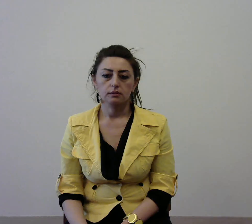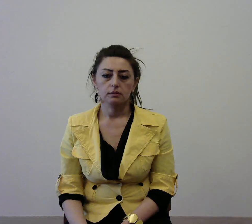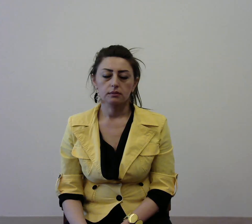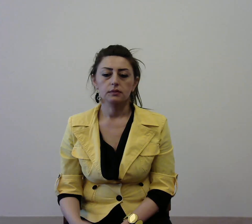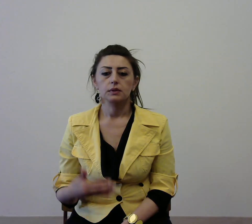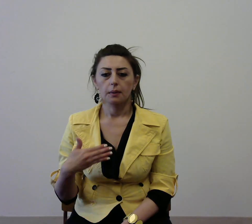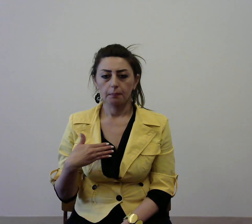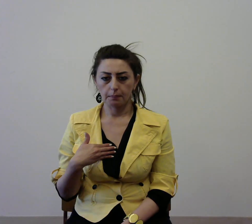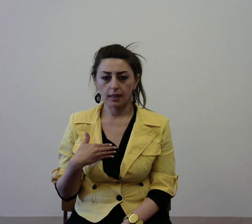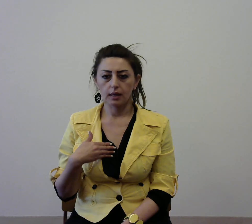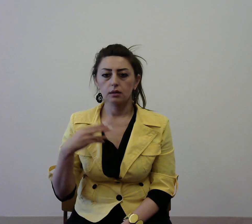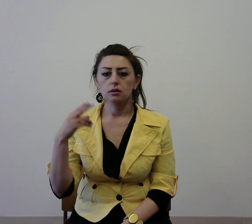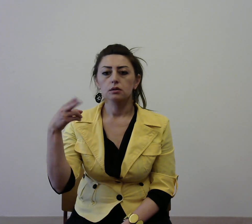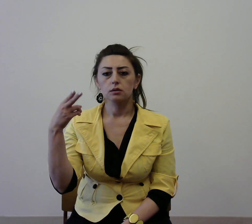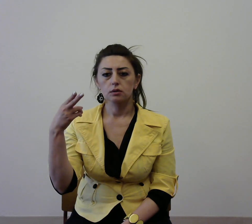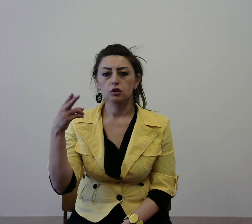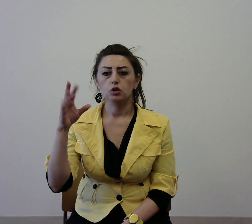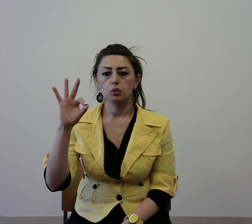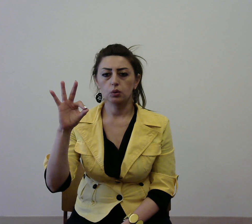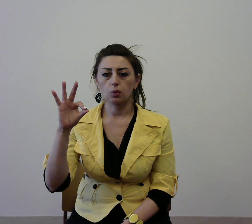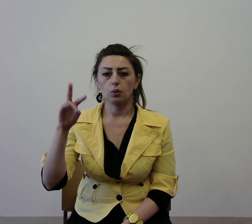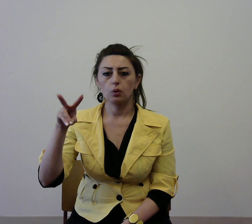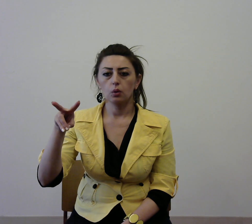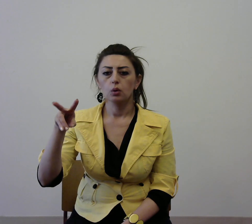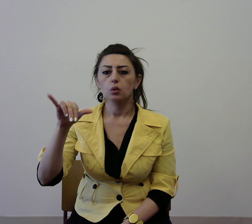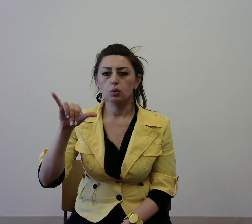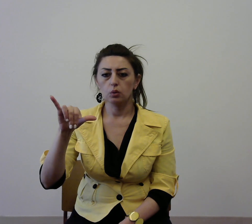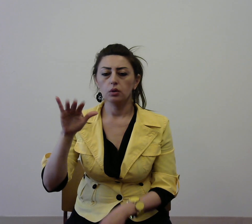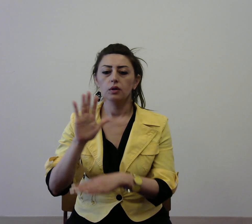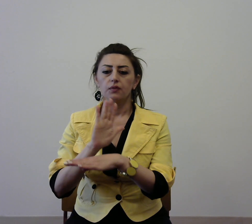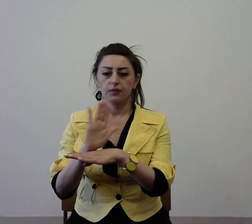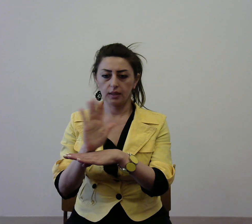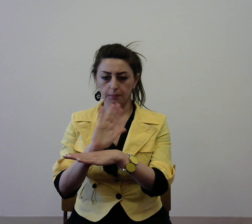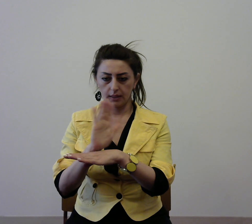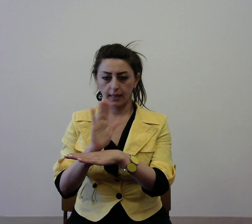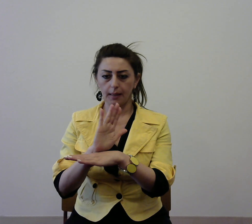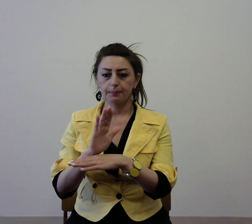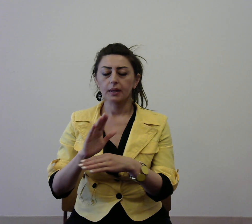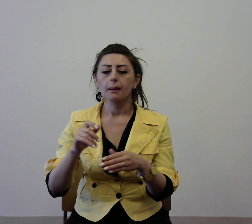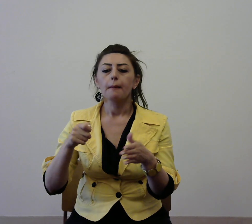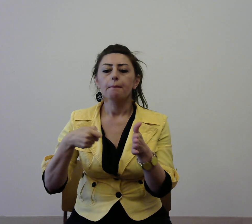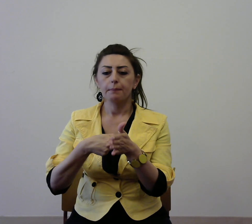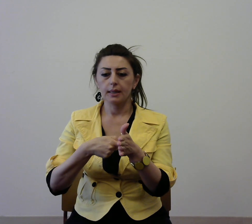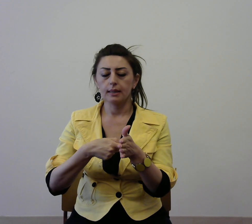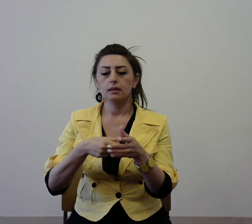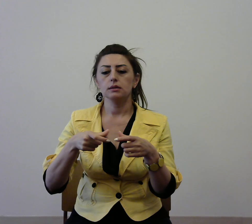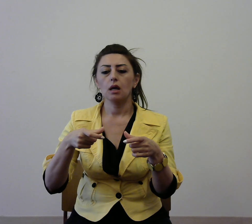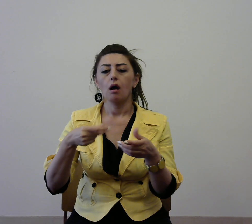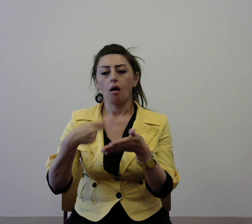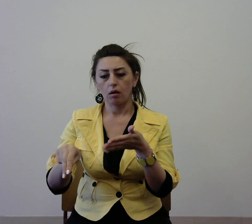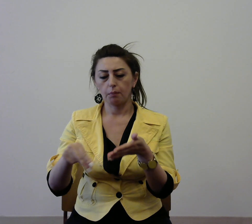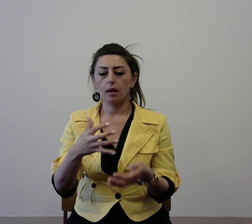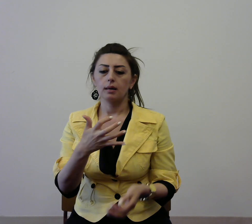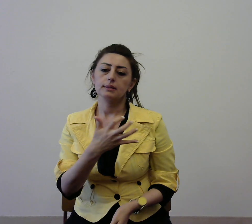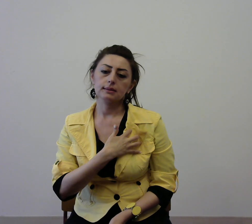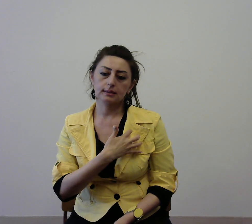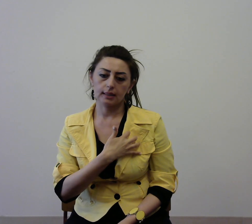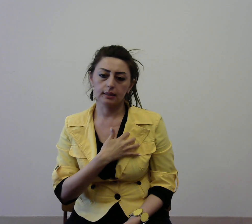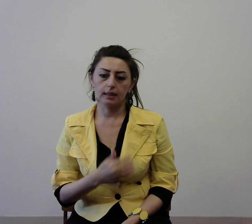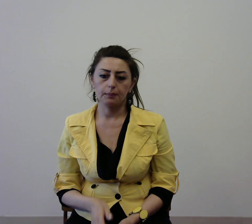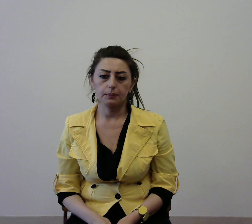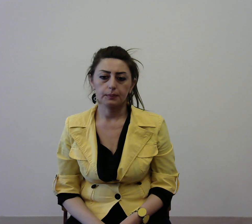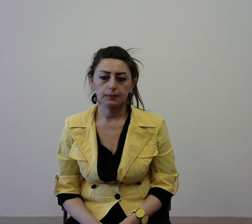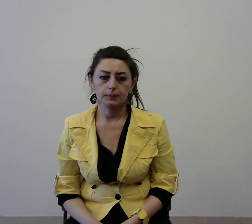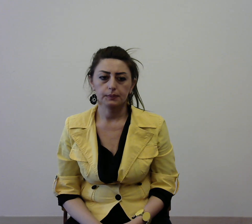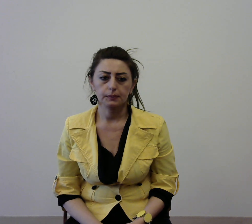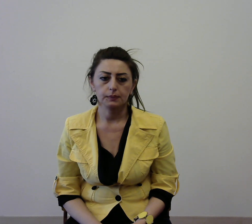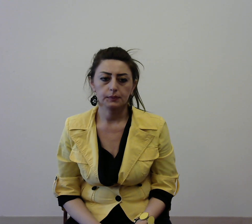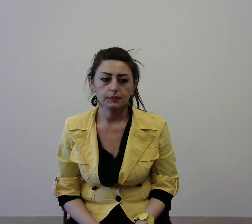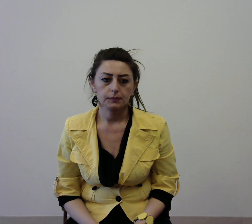Mən "Dolu" filminə bilet almaq istəyirəm